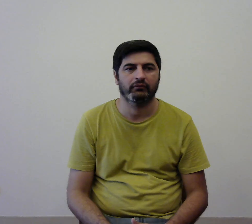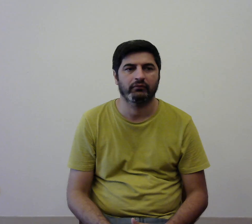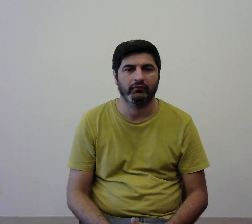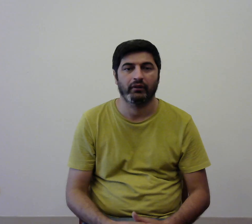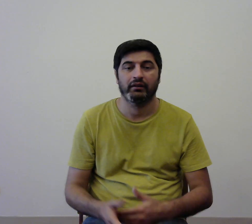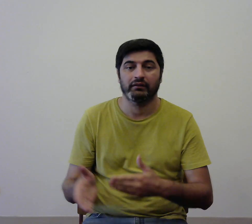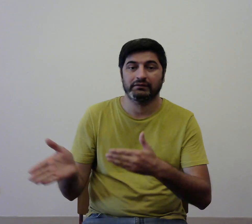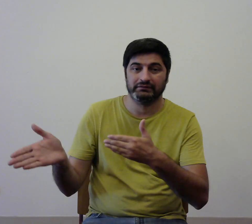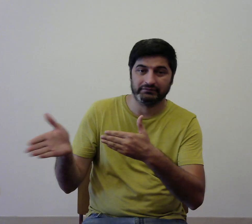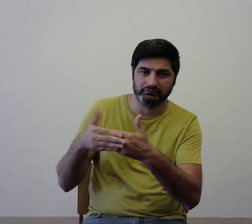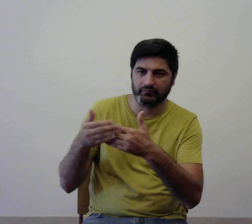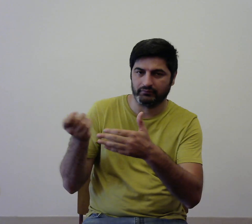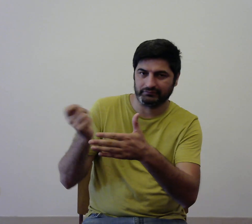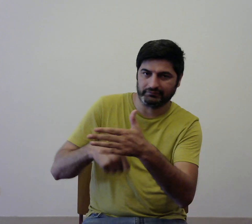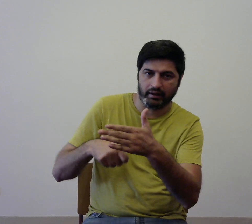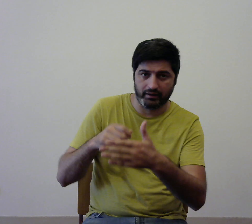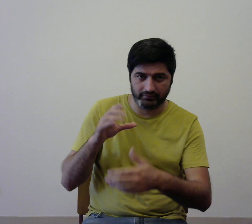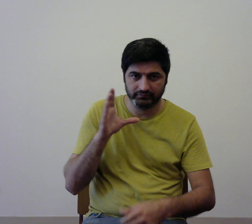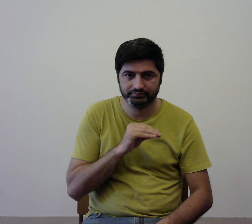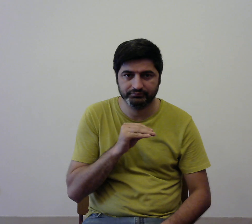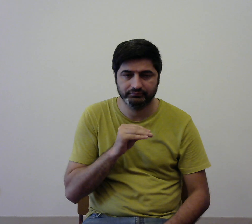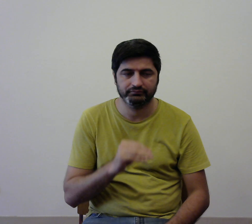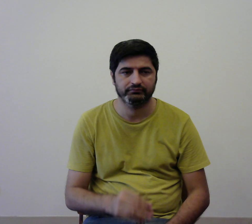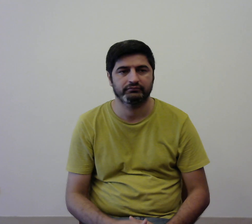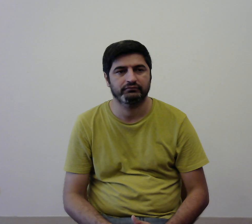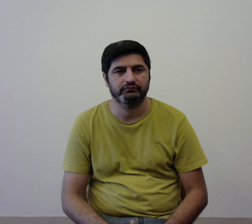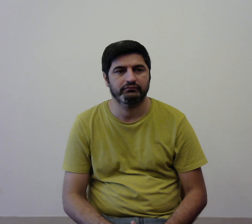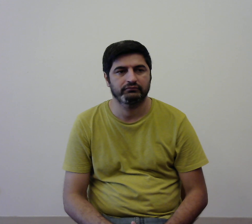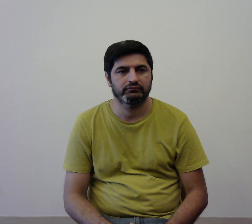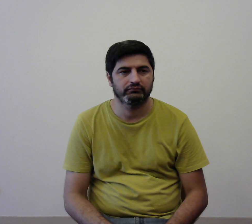Qapını bağlaya bilərsinizmi?